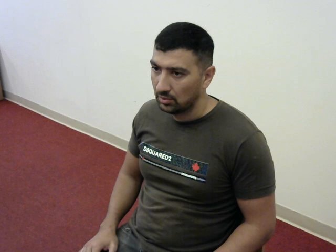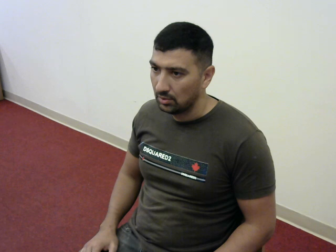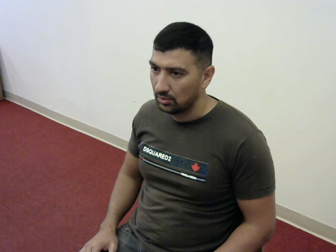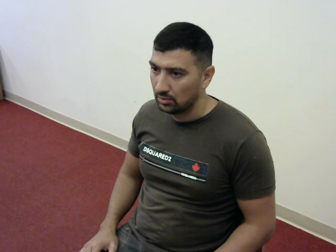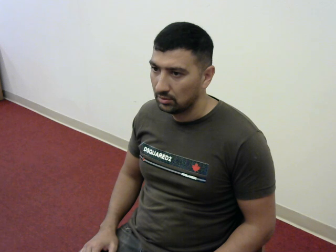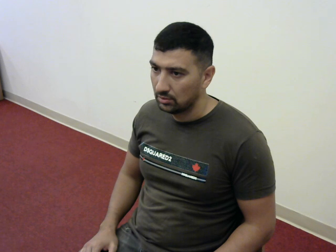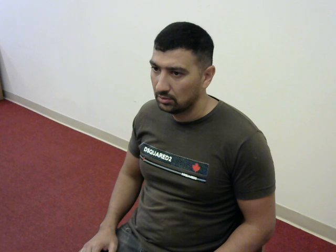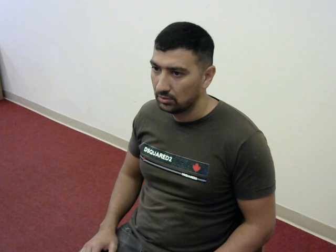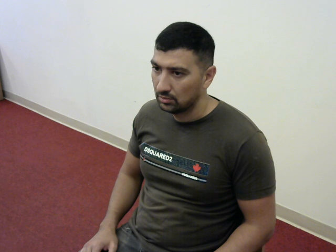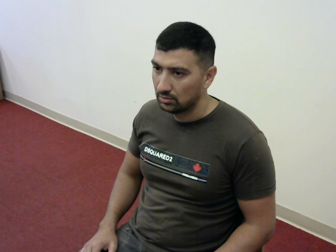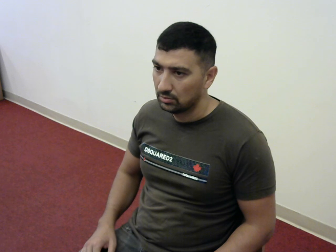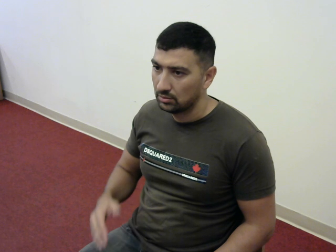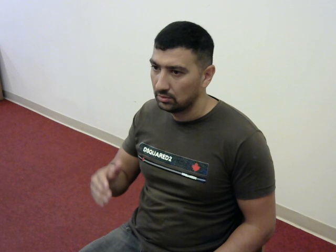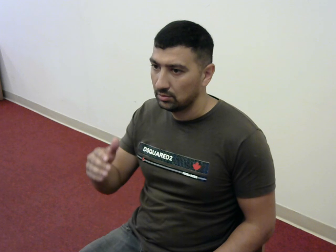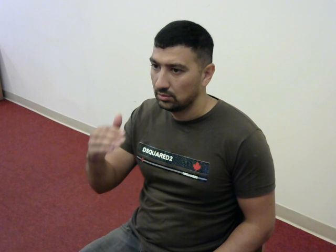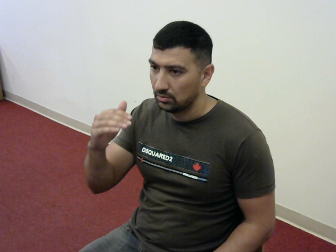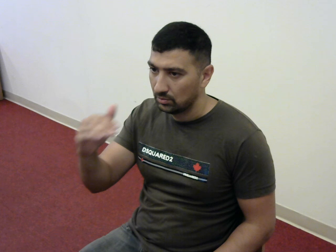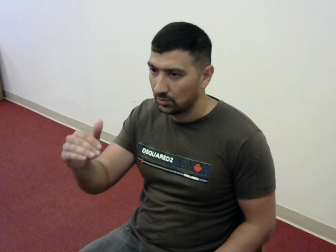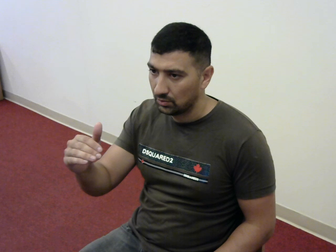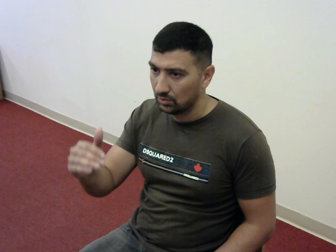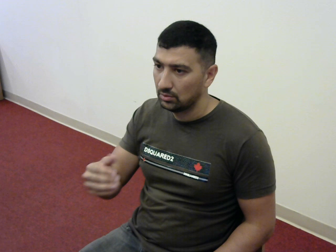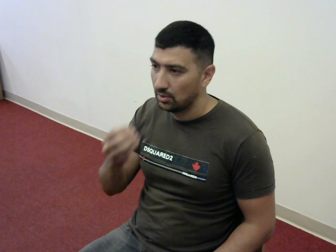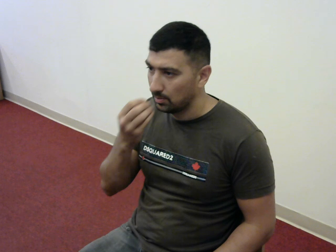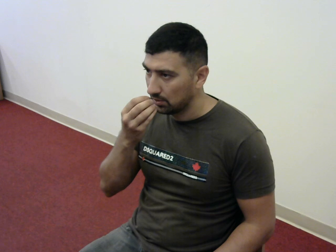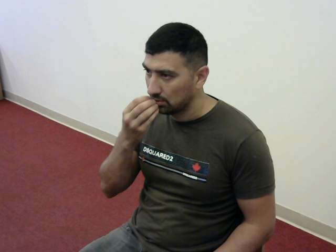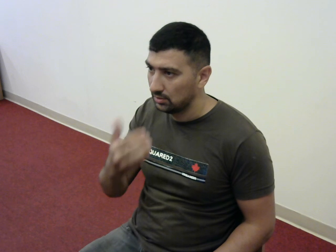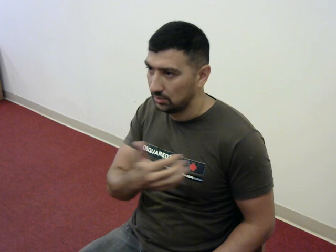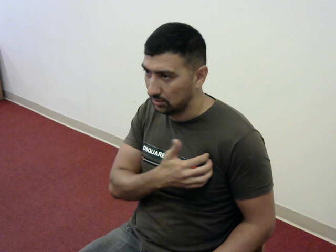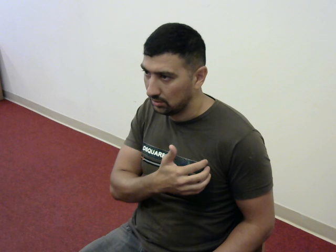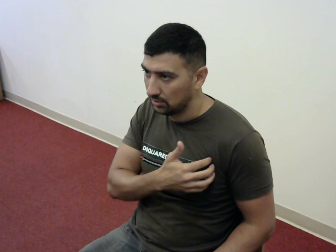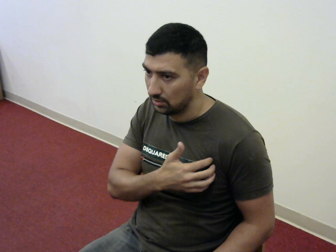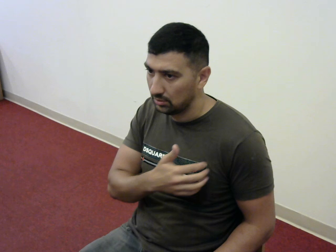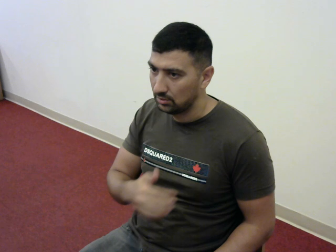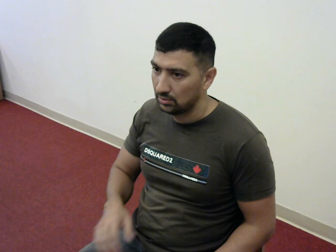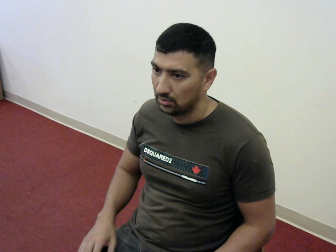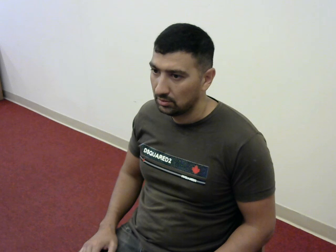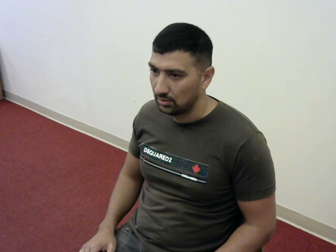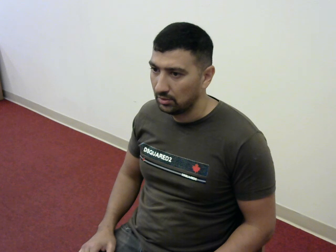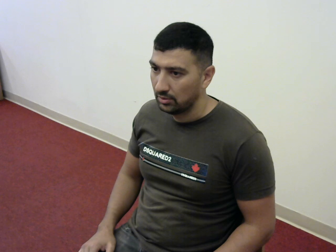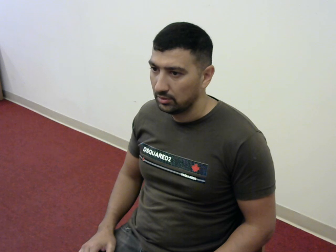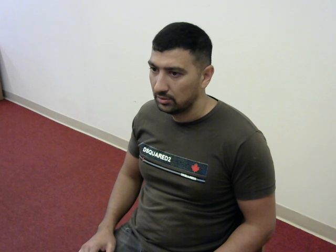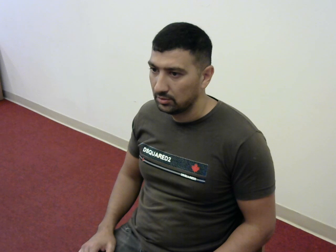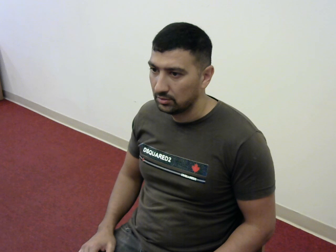Siz yemək istəyirsiniz?